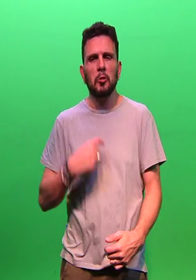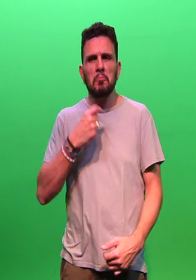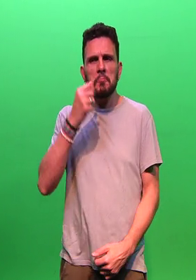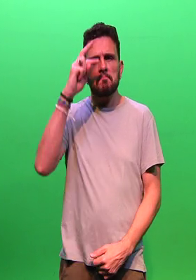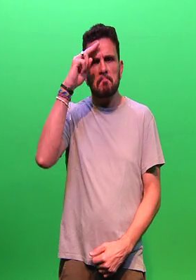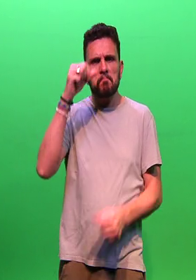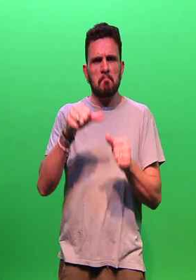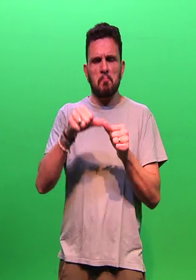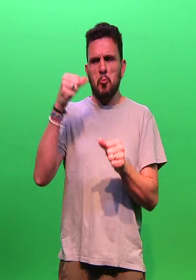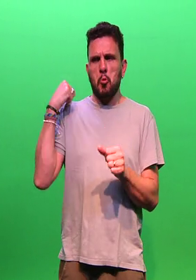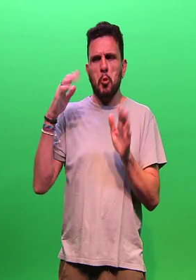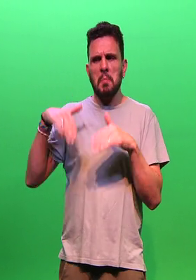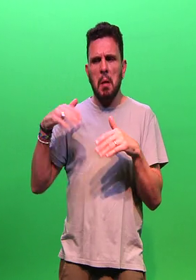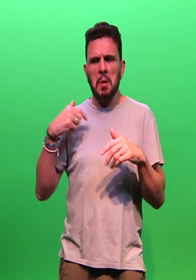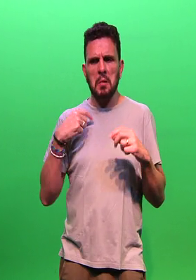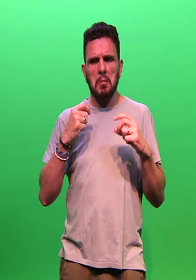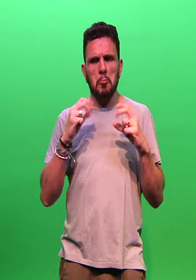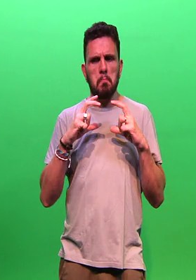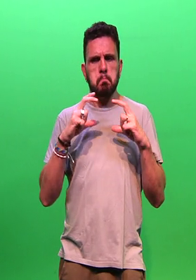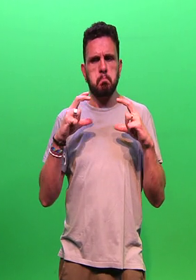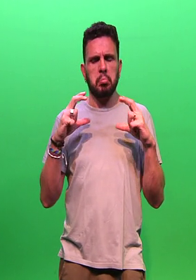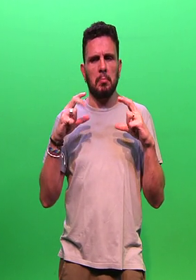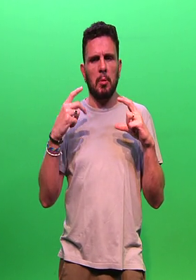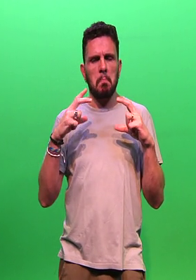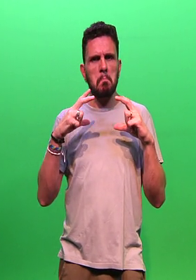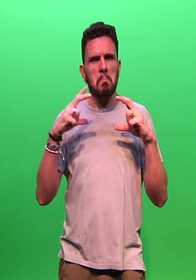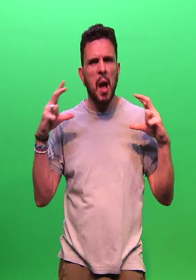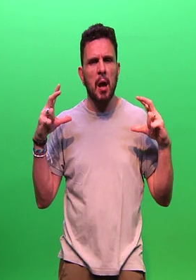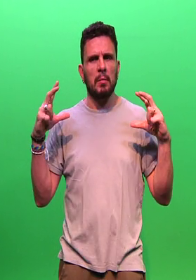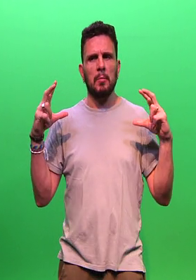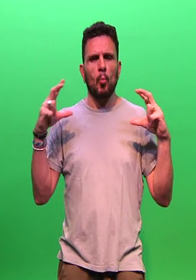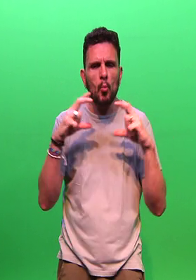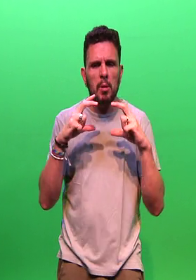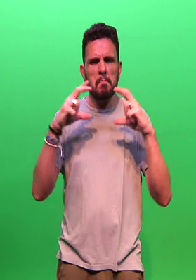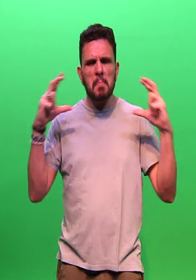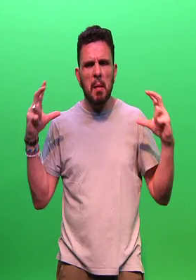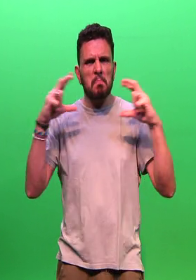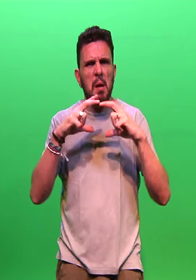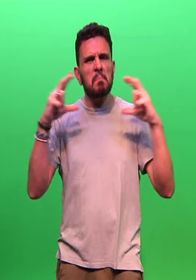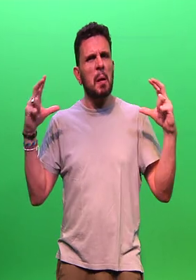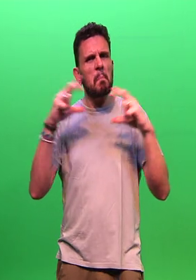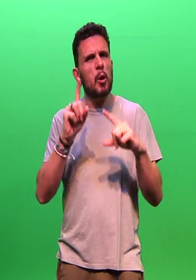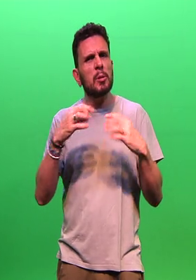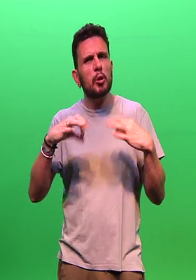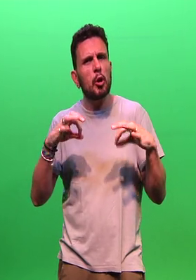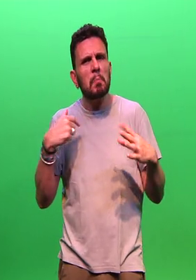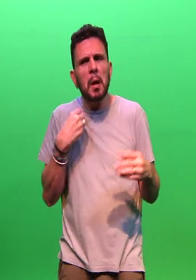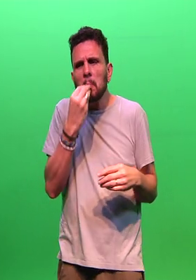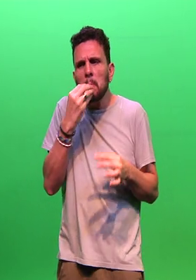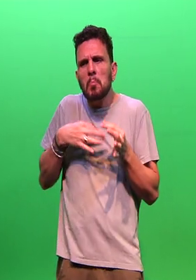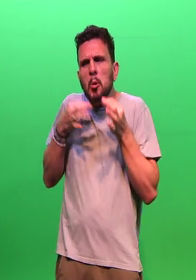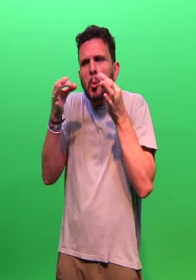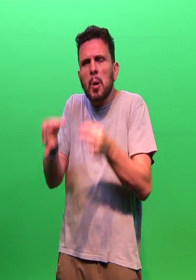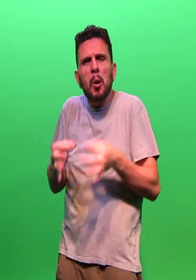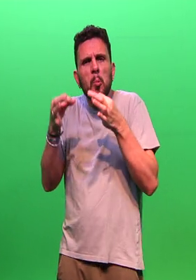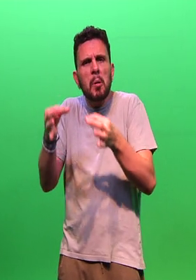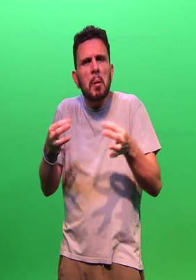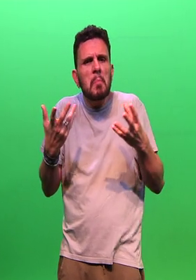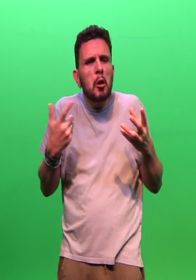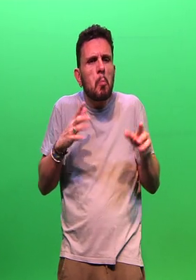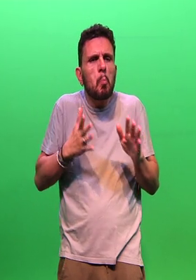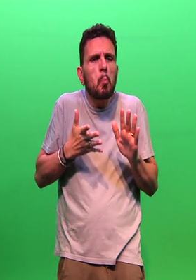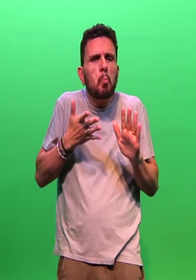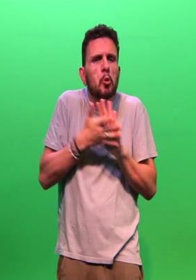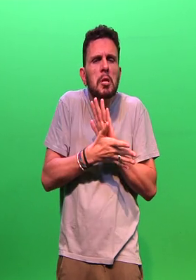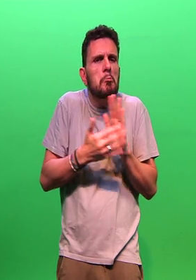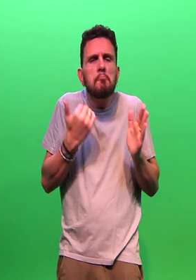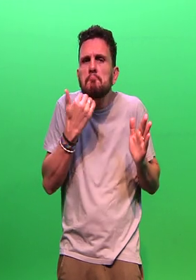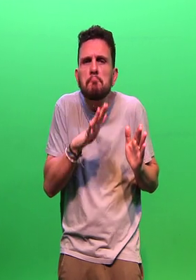Estic una mica preocupat, perquè últimament m'havia engreixat una mica, però després m'he anat engreixant i aprimant constantment, no és normal, si menjo com sempre, no sé el motiu.